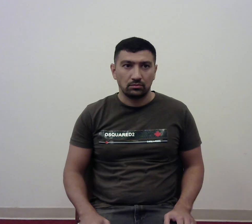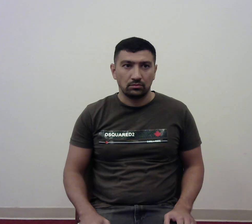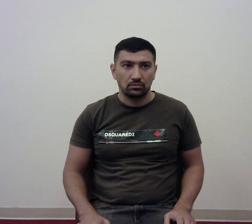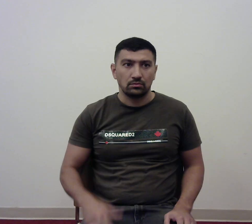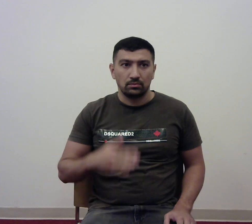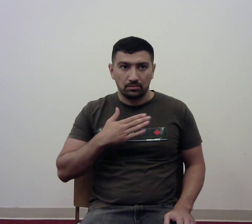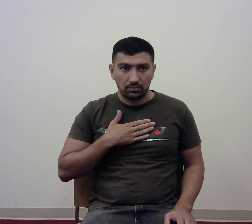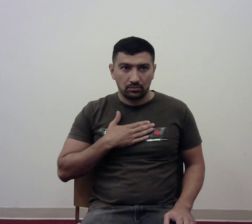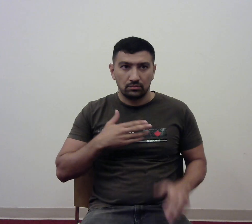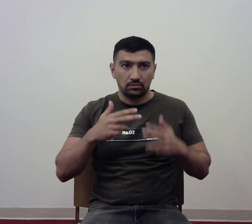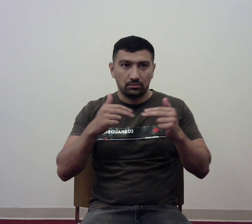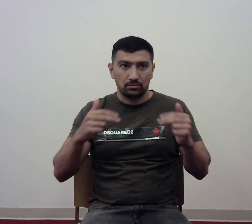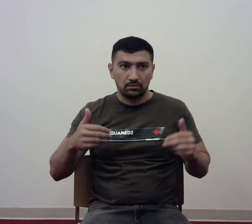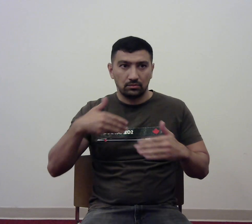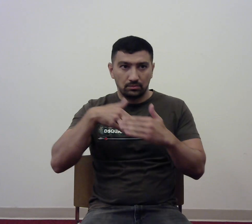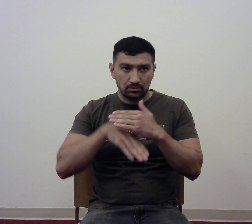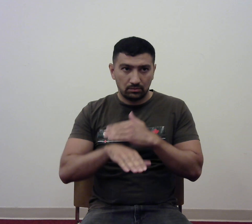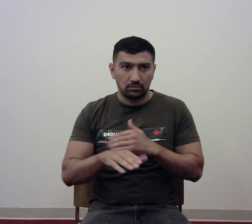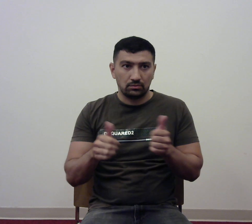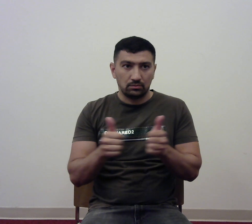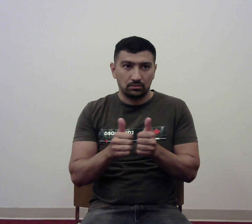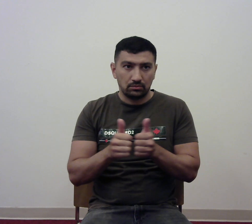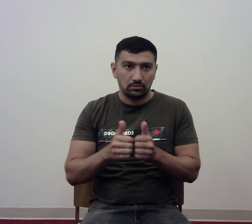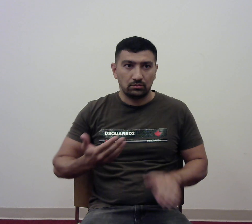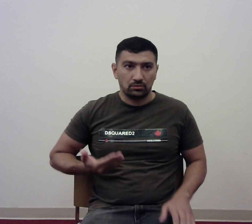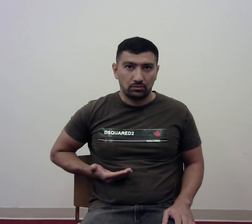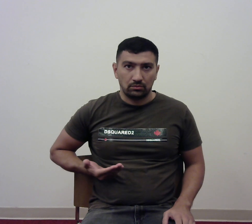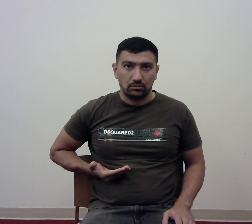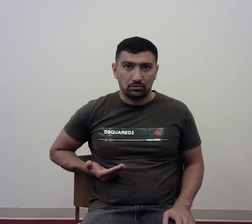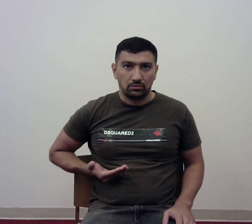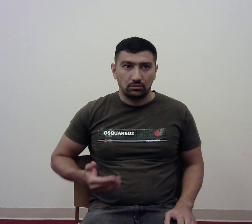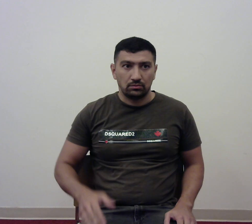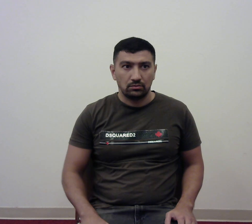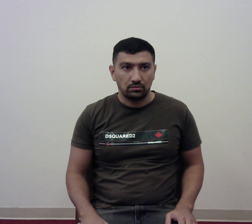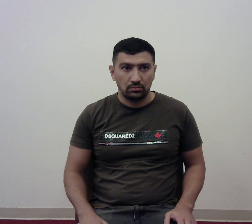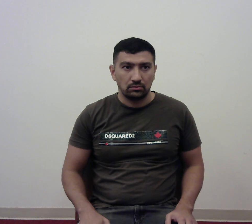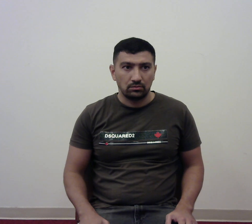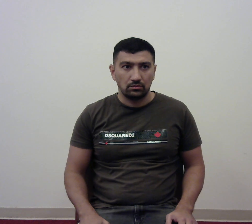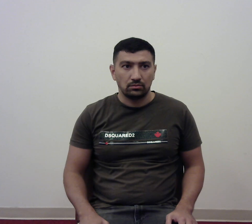Mən Nərimanov metrosunun yanında yaşayıram